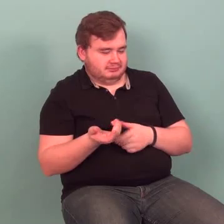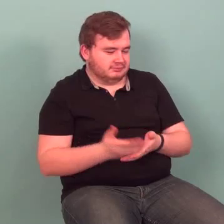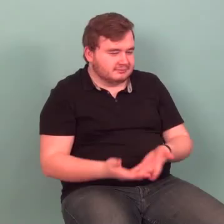Już.